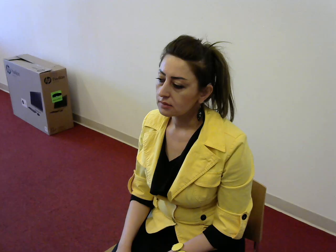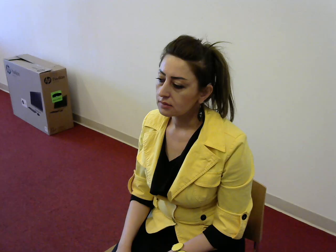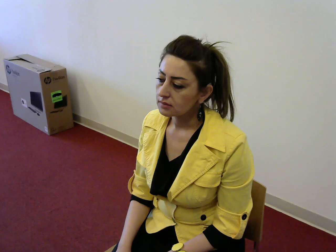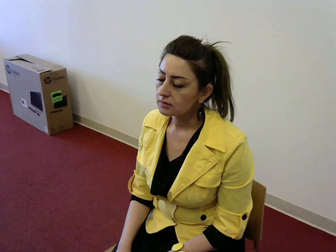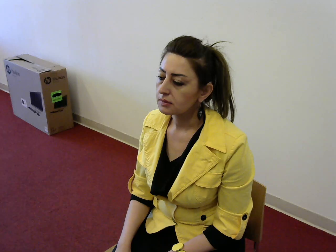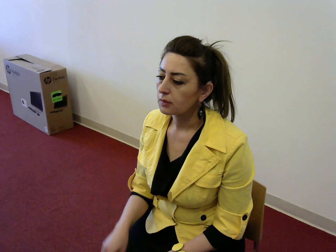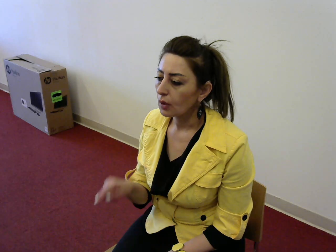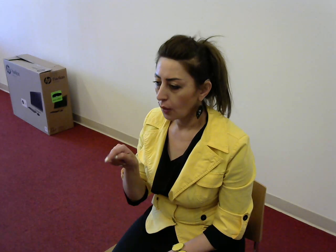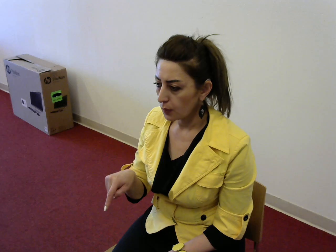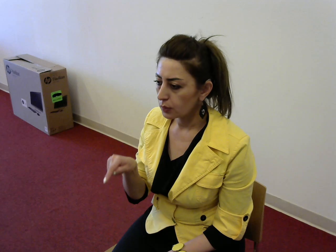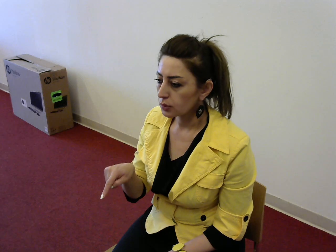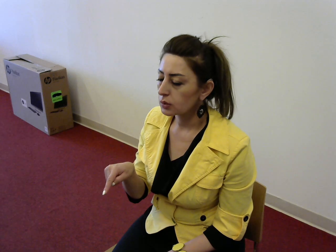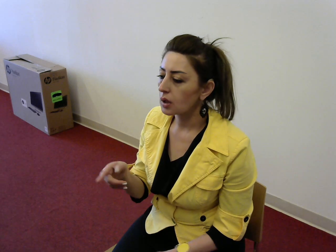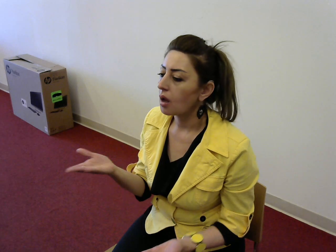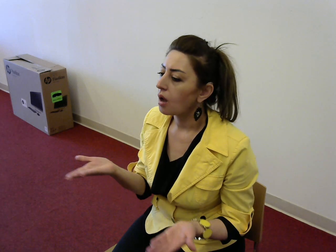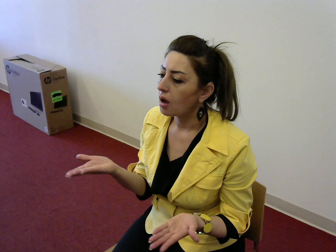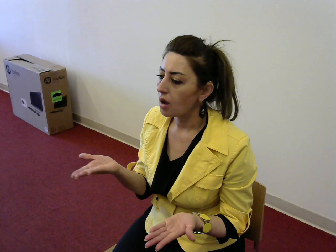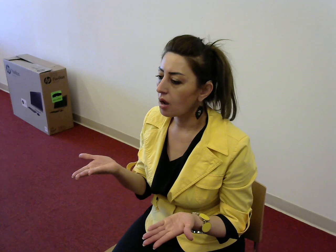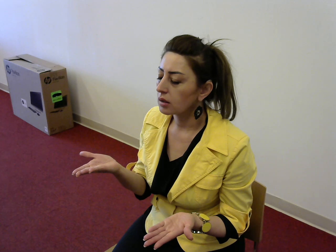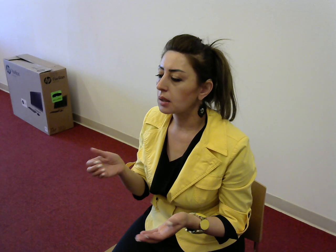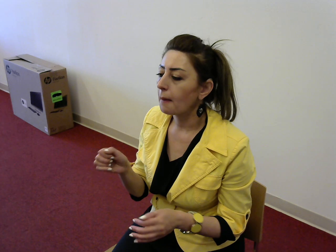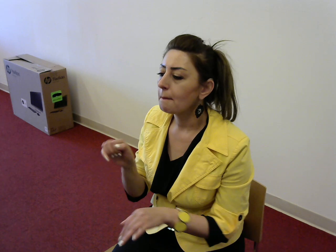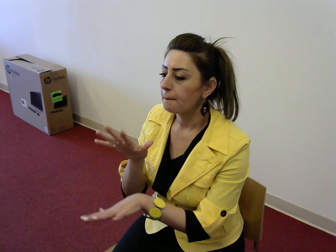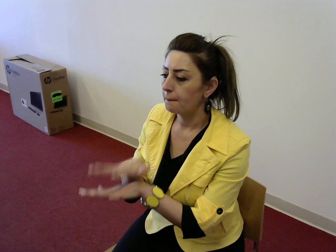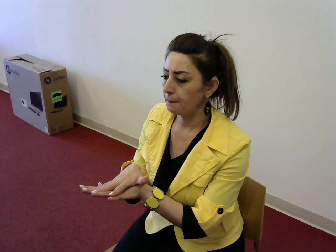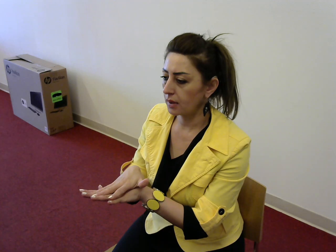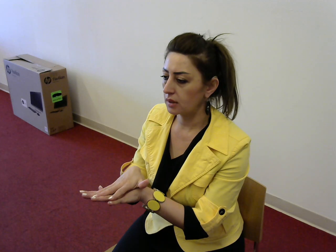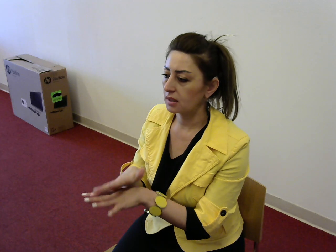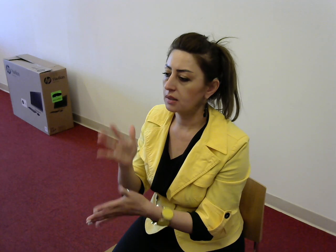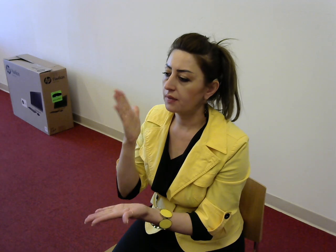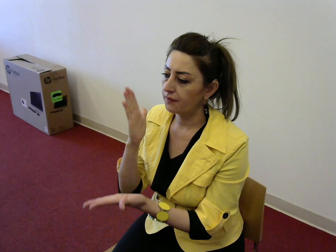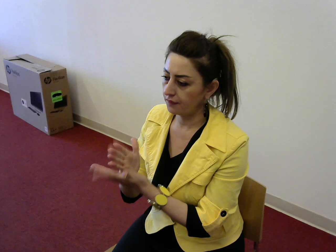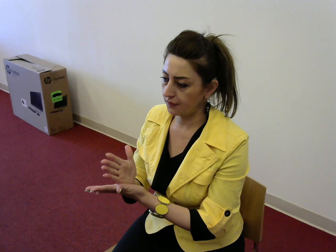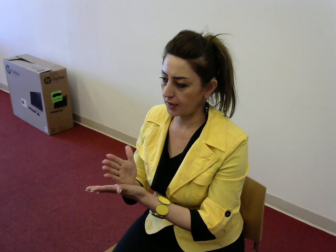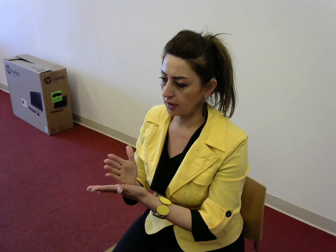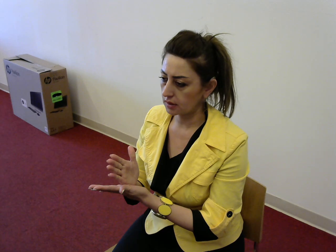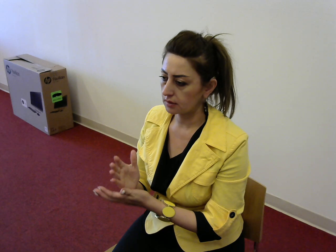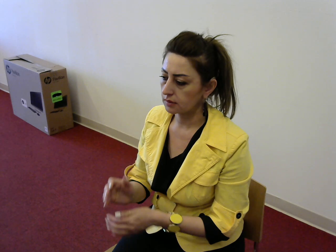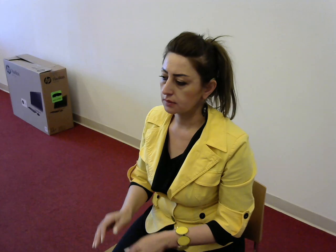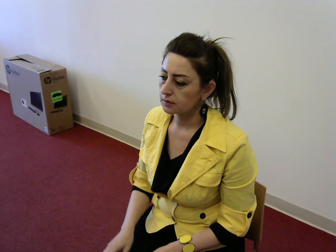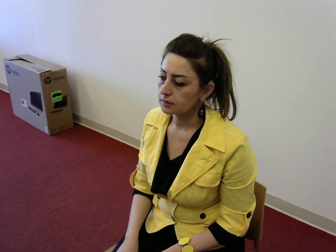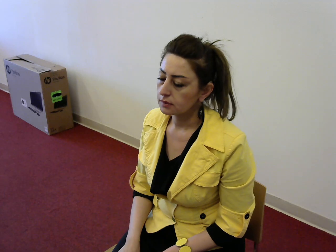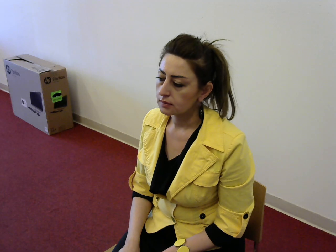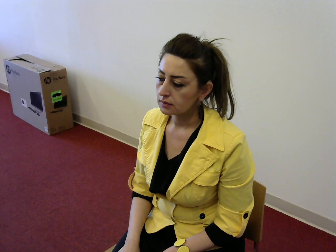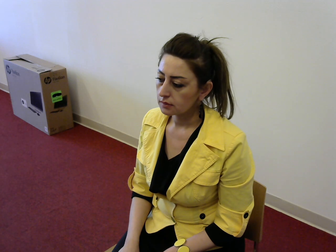Burda harda bank var?